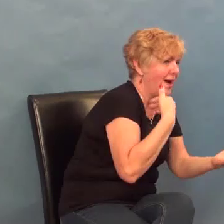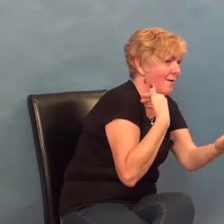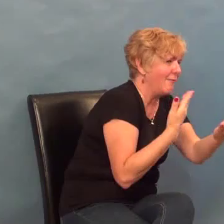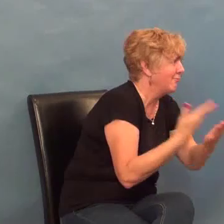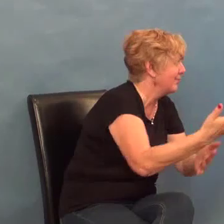Super.